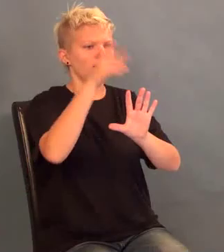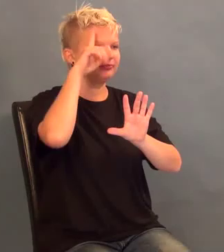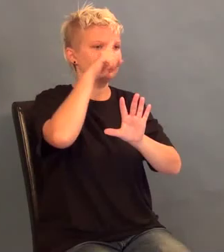Rozumiesz?